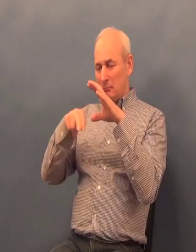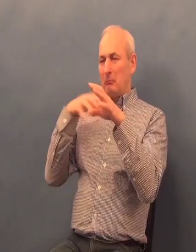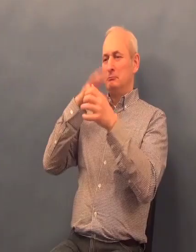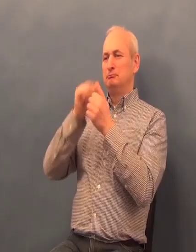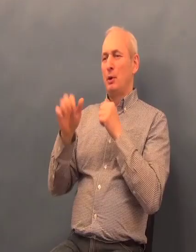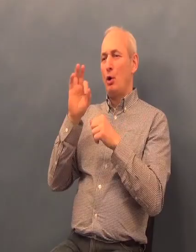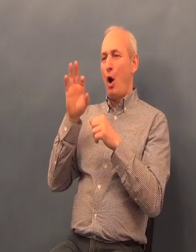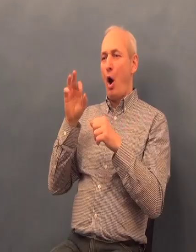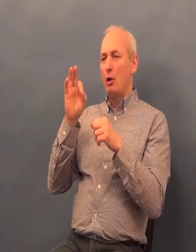O... so... nie.